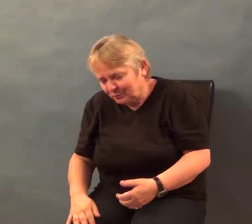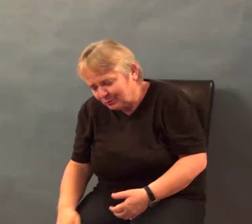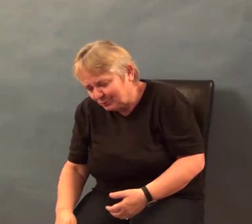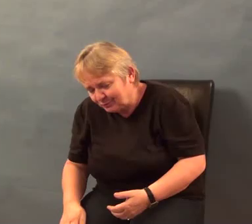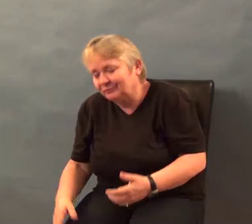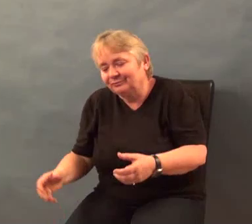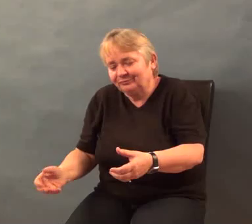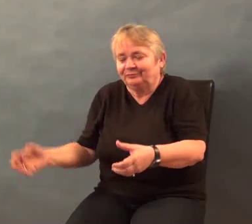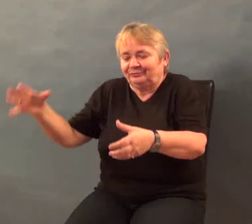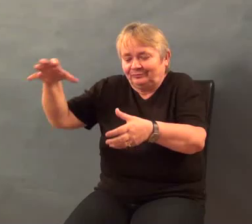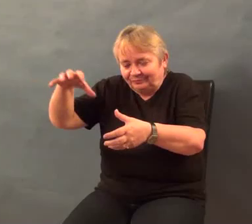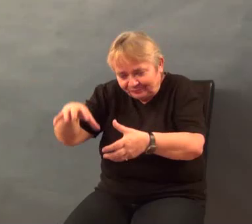Stawia kosz na rowerze.